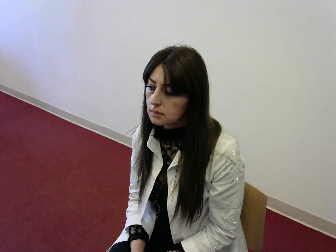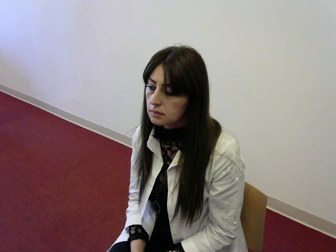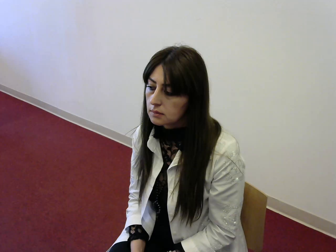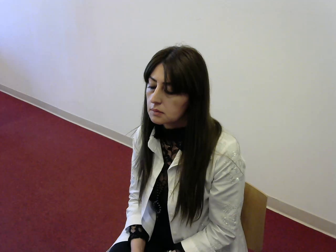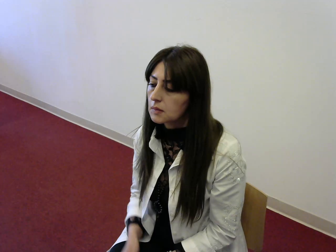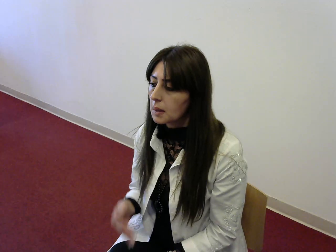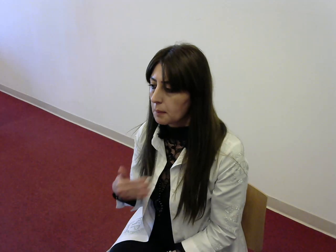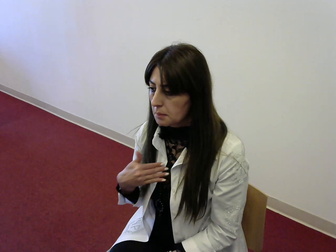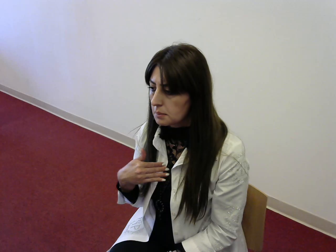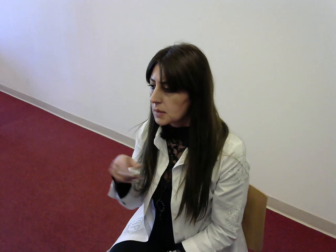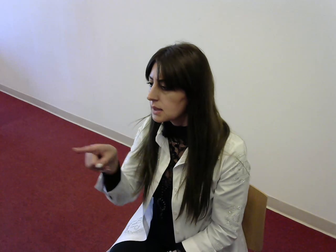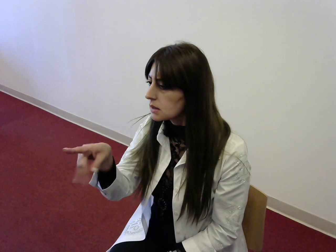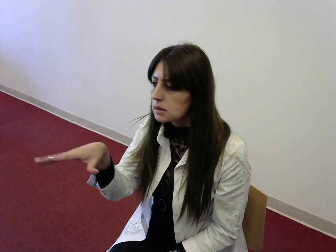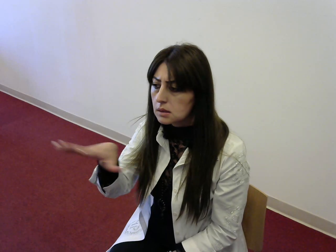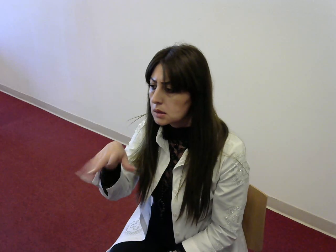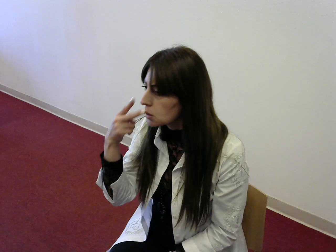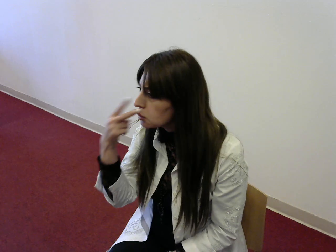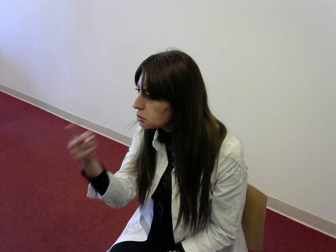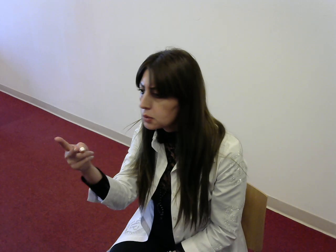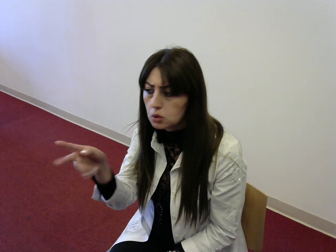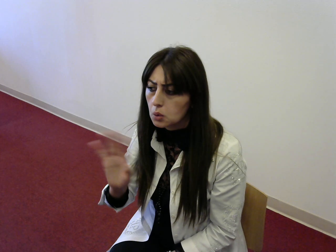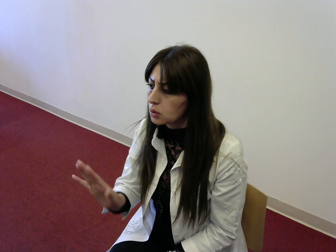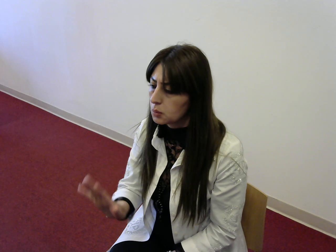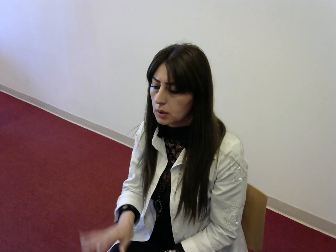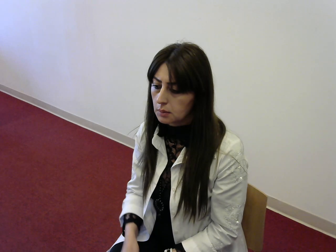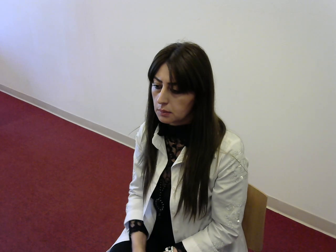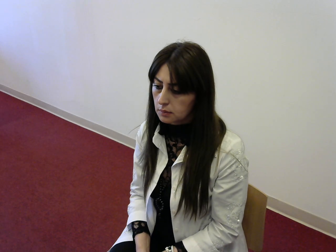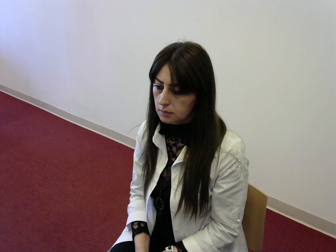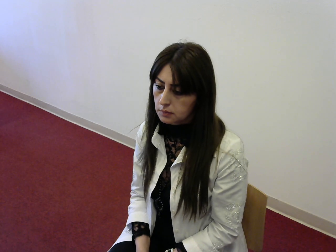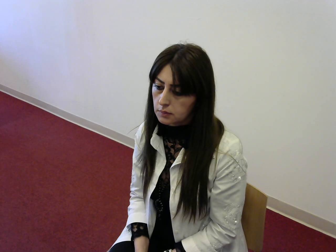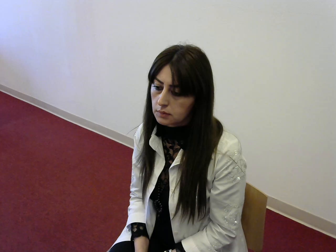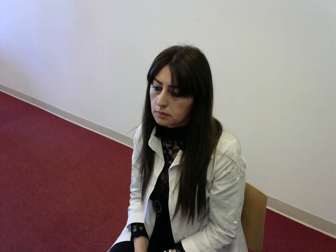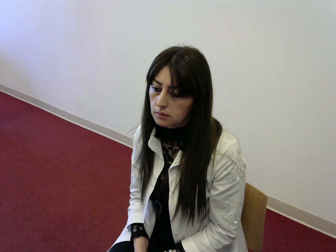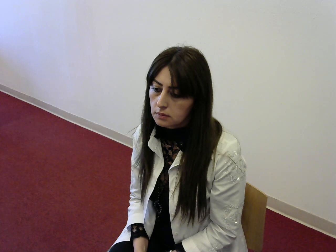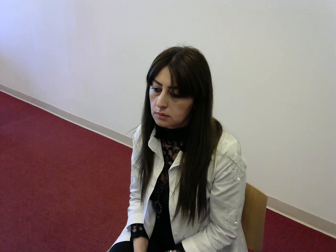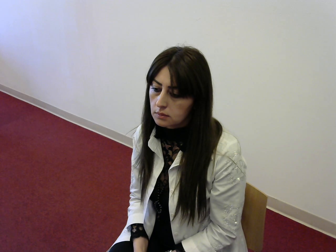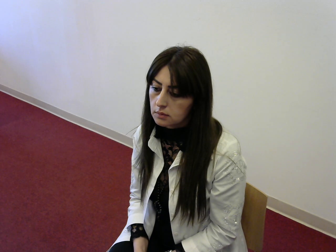Mən sizi görmürəm